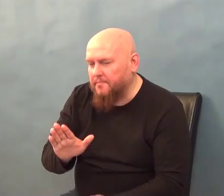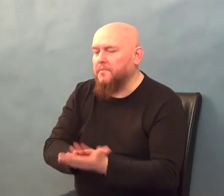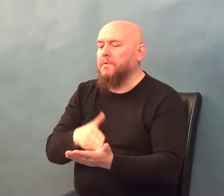Dwie godziny.